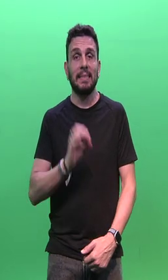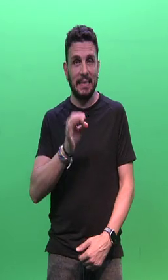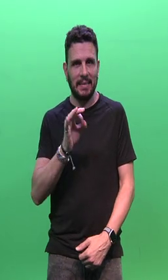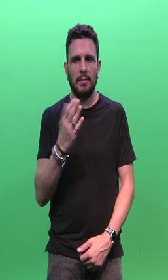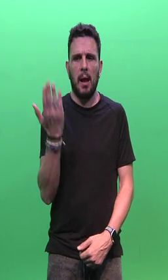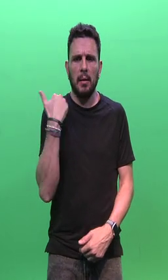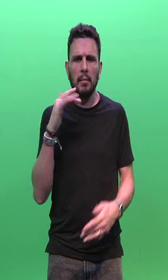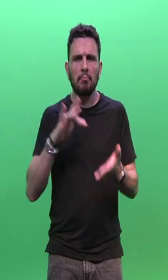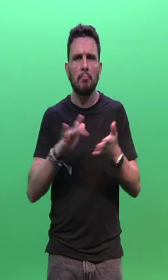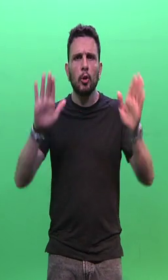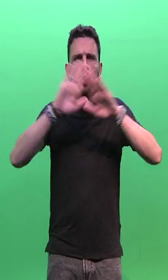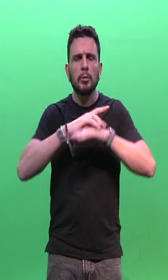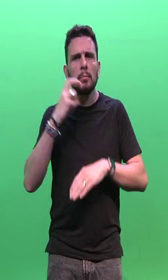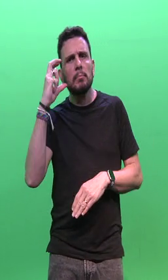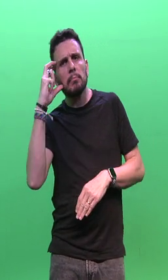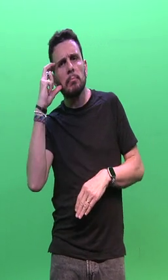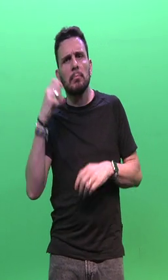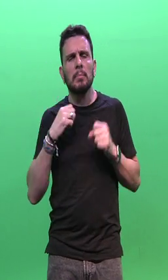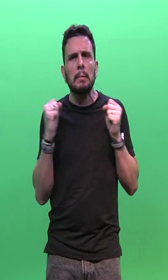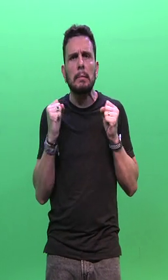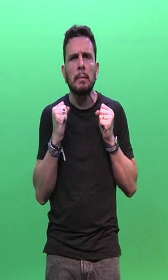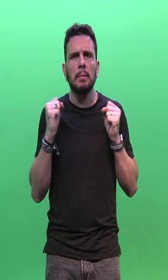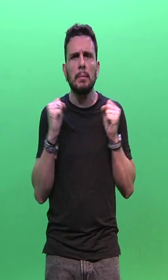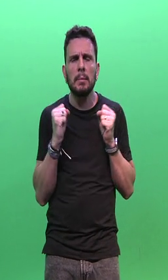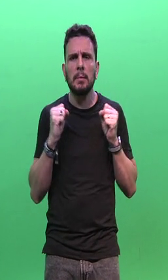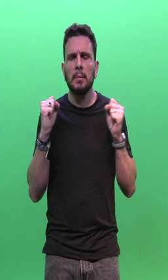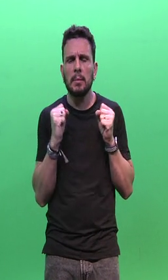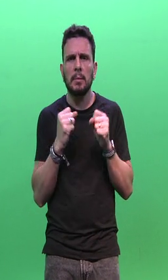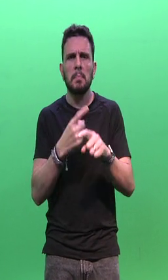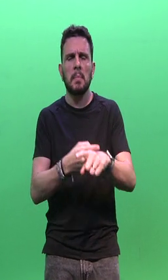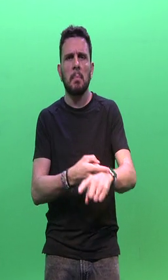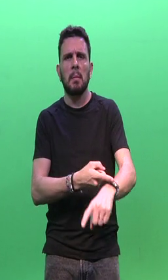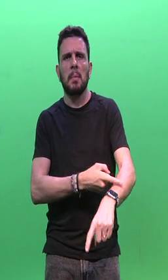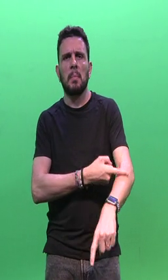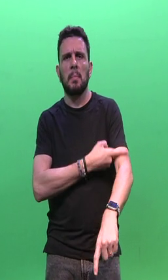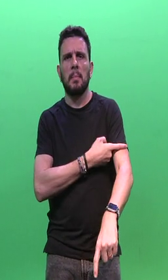Sí, ahir a la nit quan dormia tenia calfreds, anava a més.